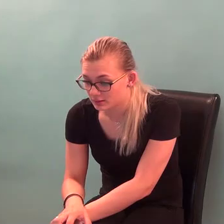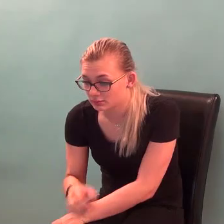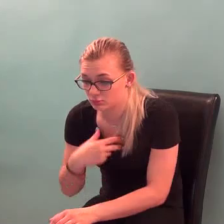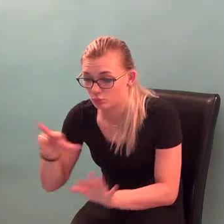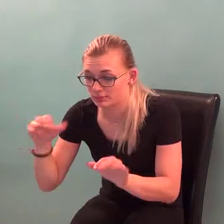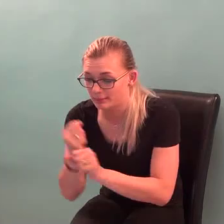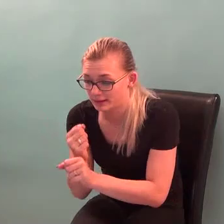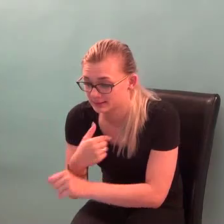Ja o ósmej mam pracę,